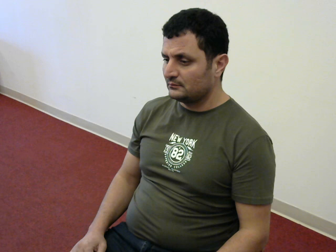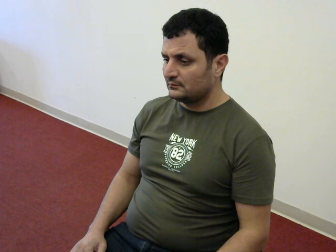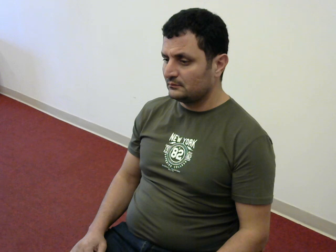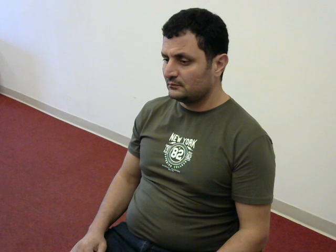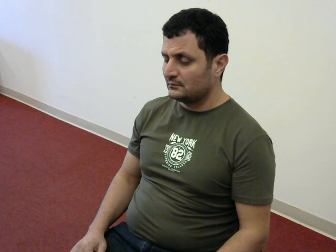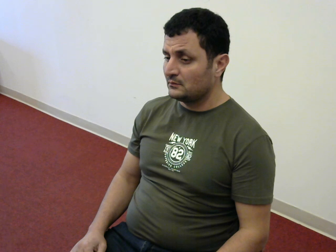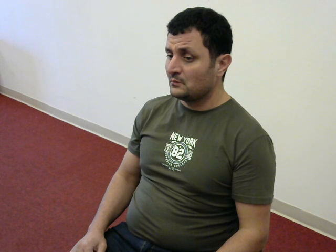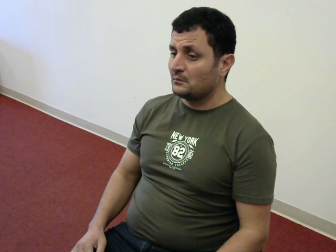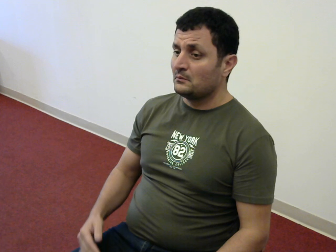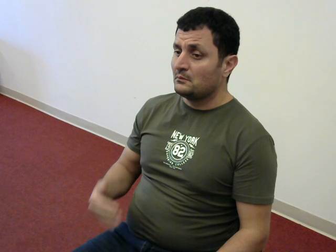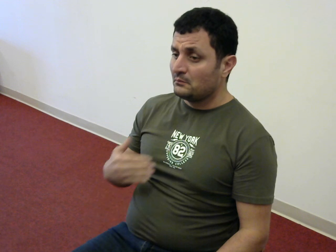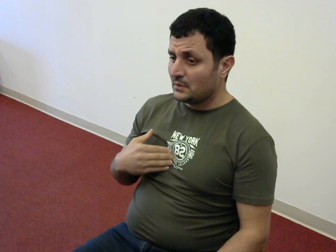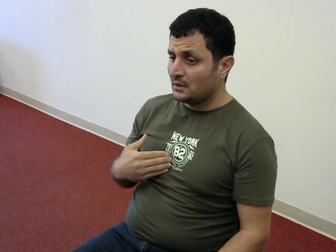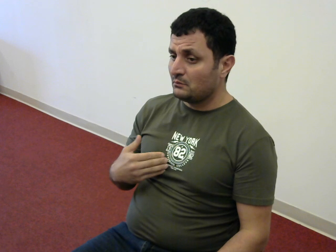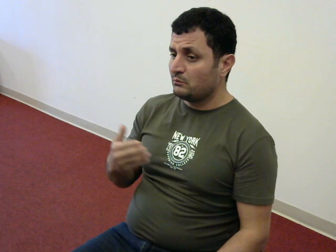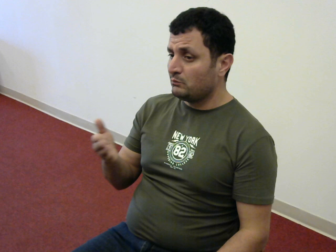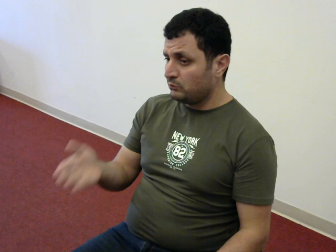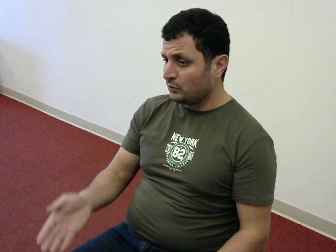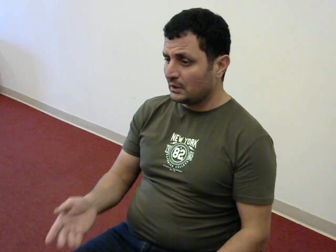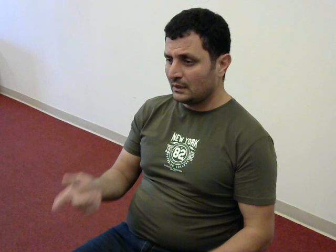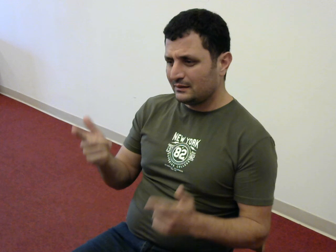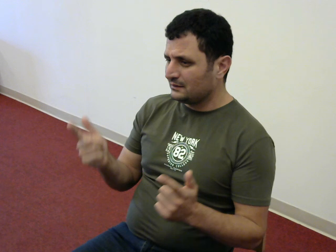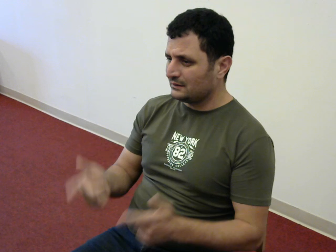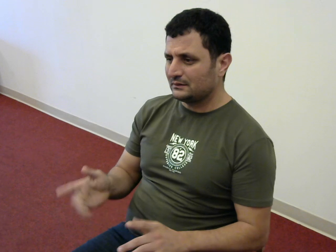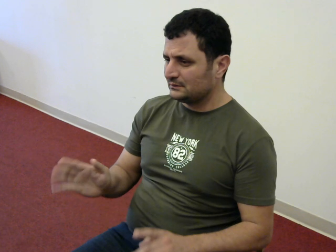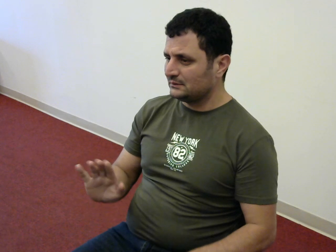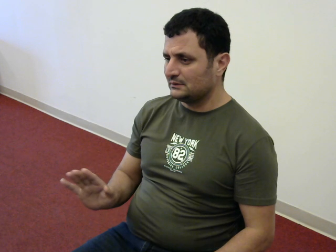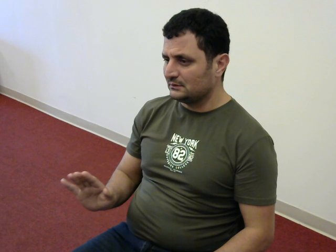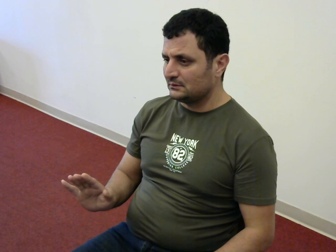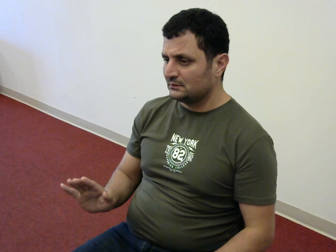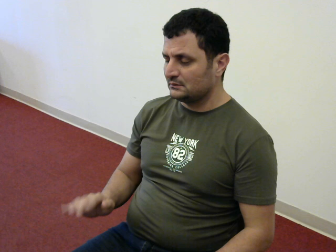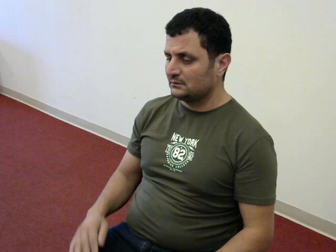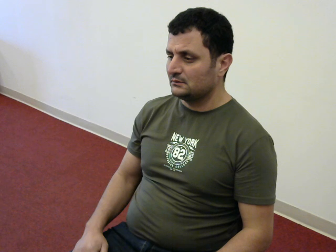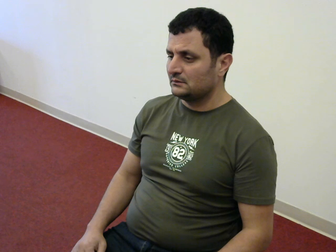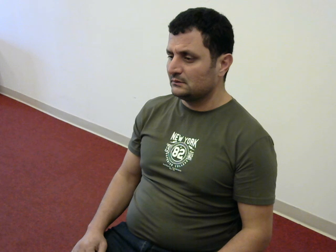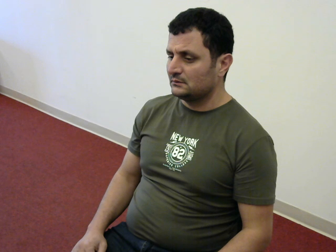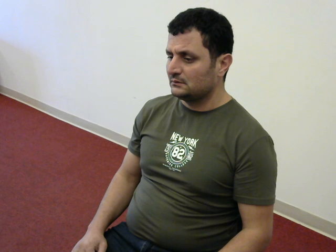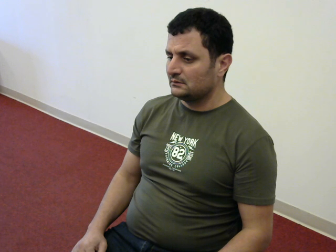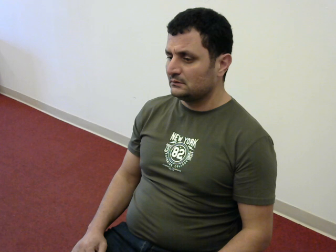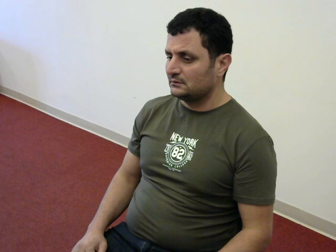Mən bununla razı deyiləm